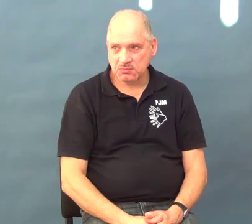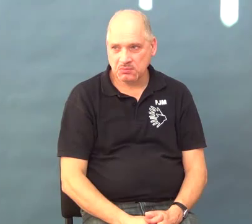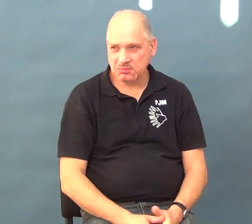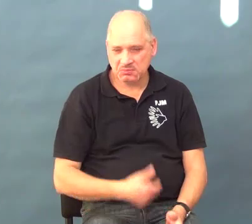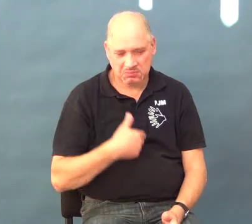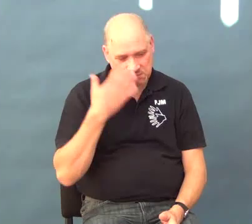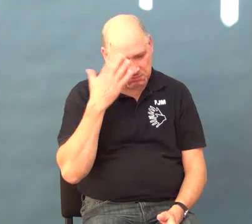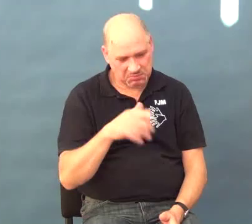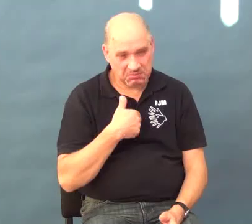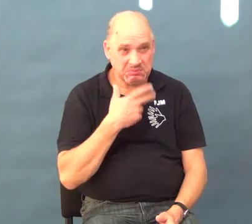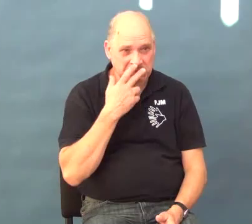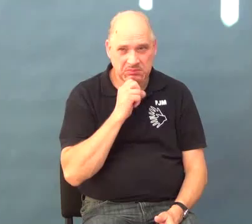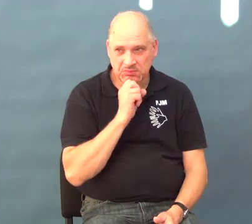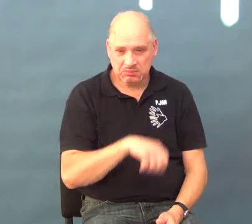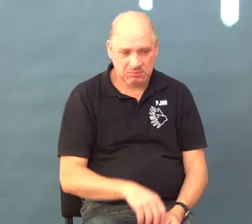Nie znam takiego znaku, nie widziałem w ogóle.